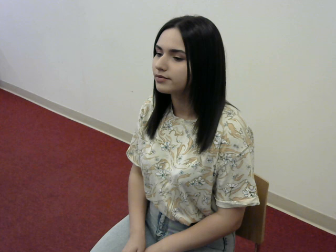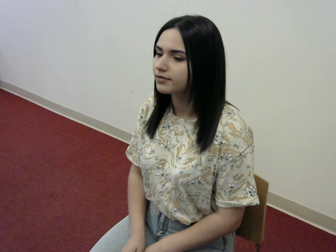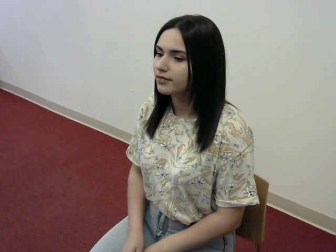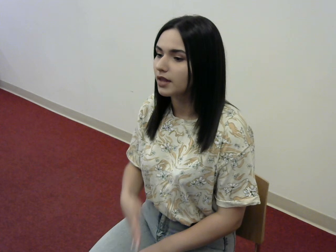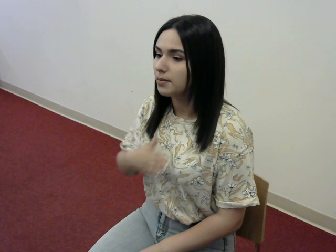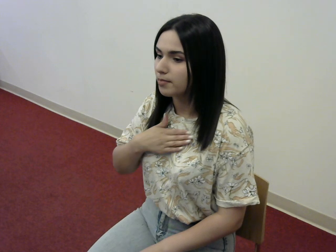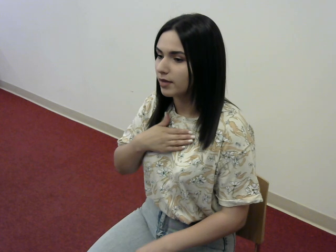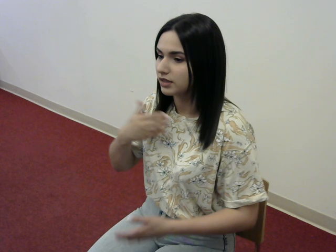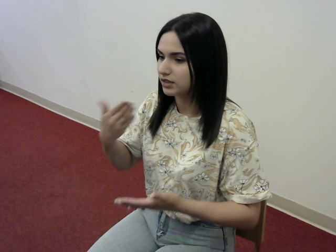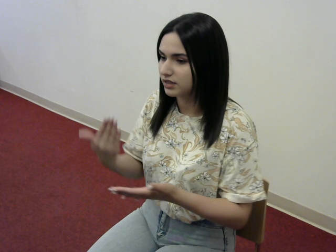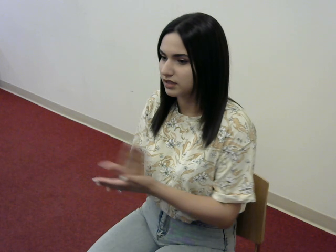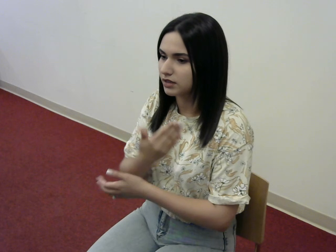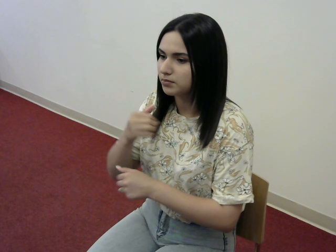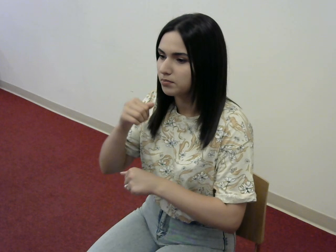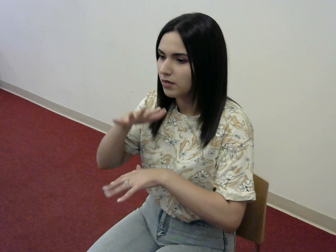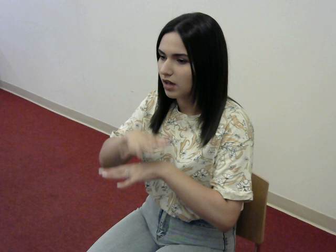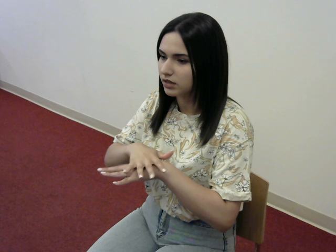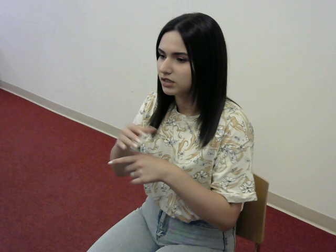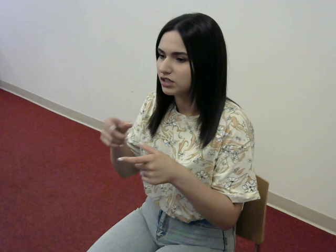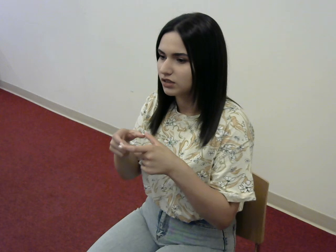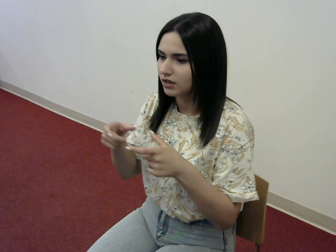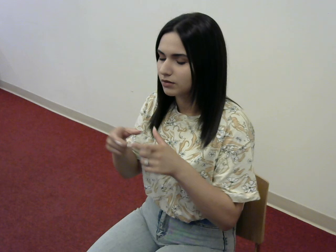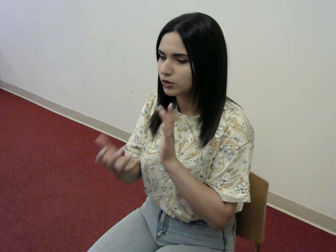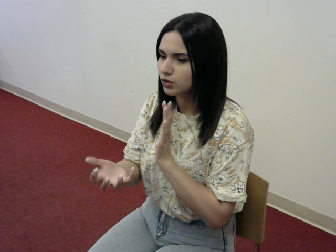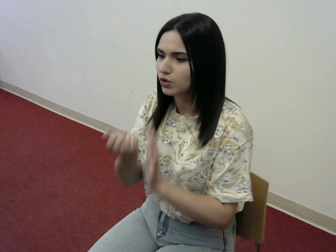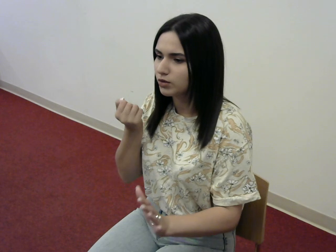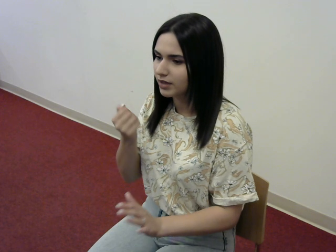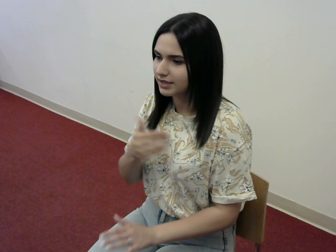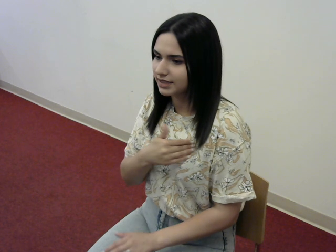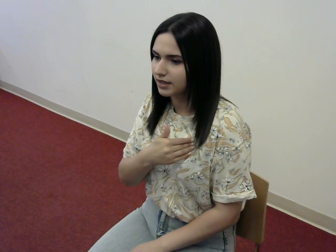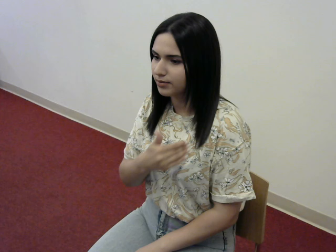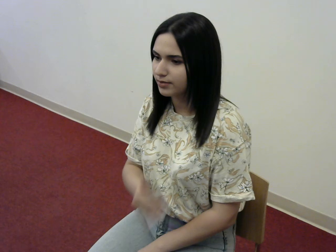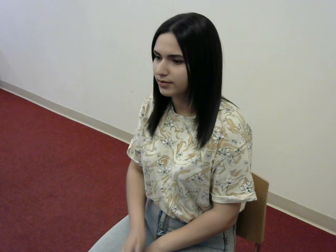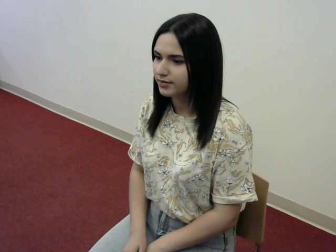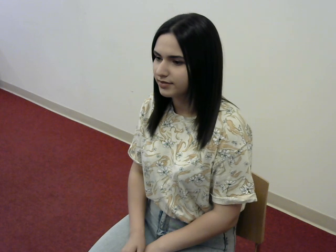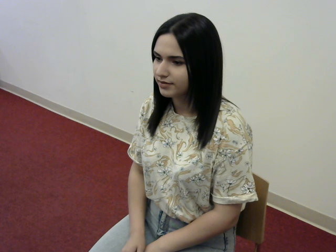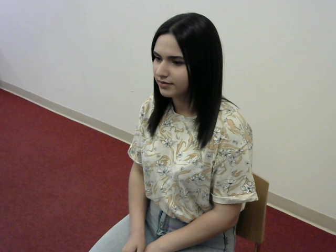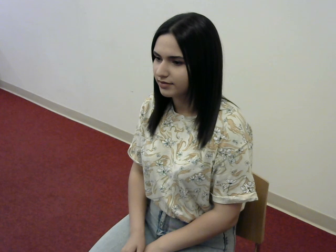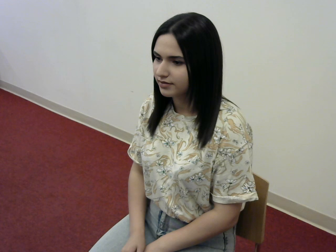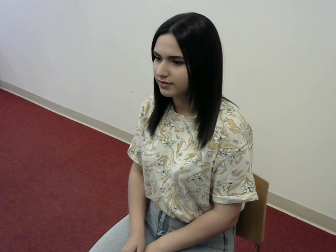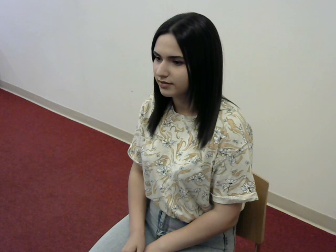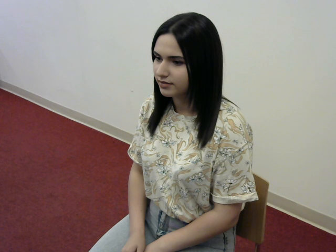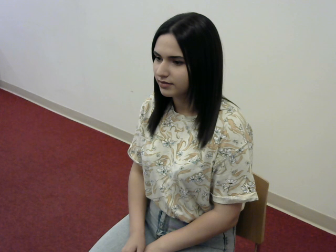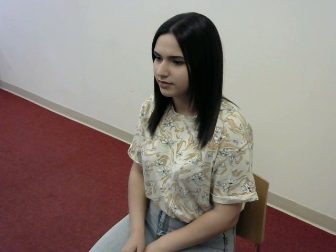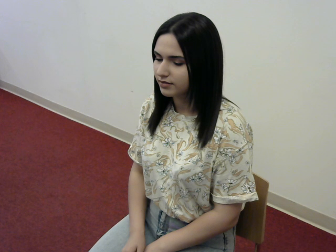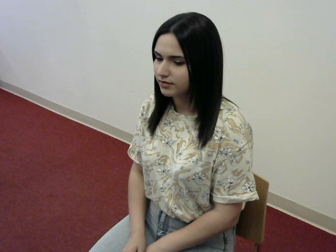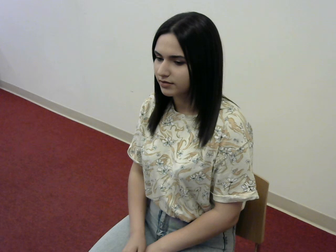Mən yeni bank kartı götürmək istəyirəm